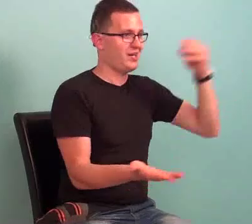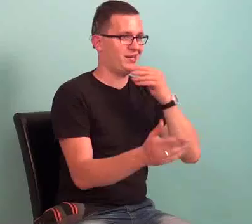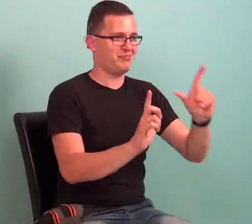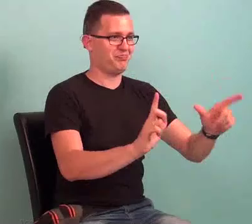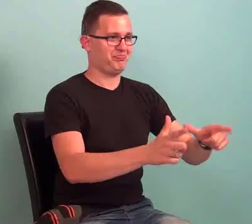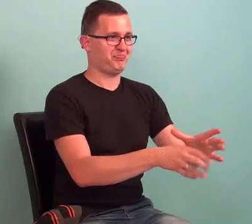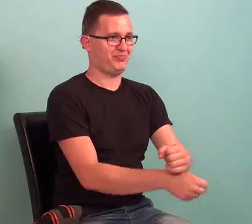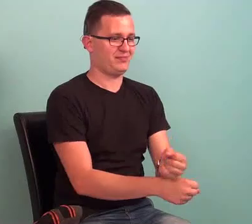Owoce powoli znikają z miski.